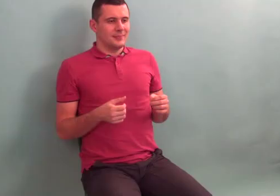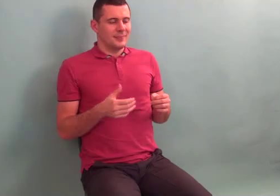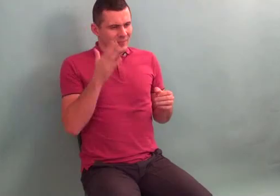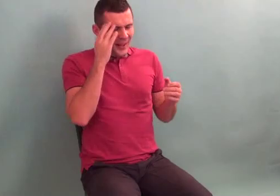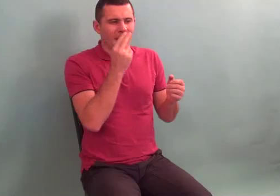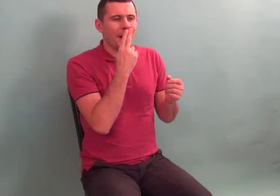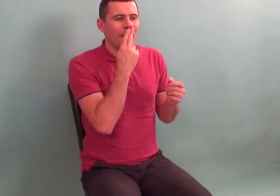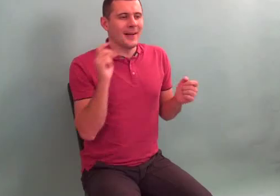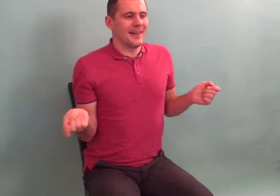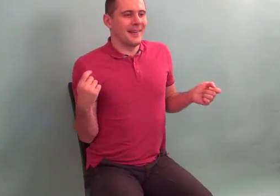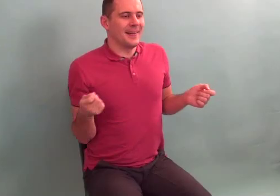Wiem. Charlie Chaplin.